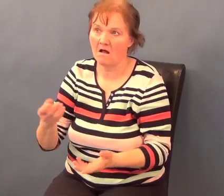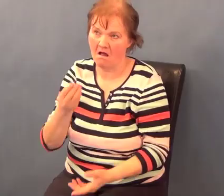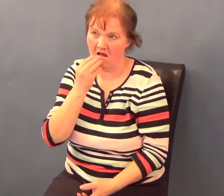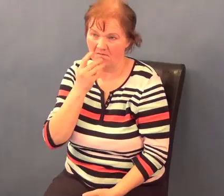Jedzenie.